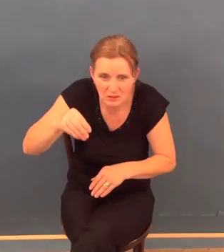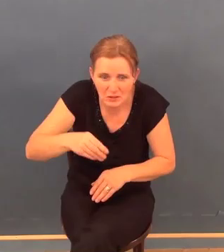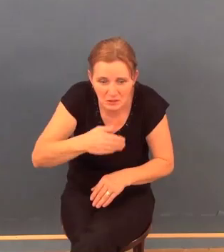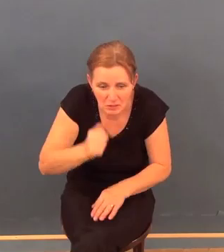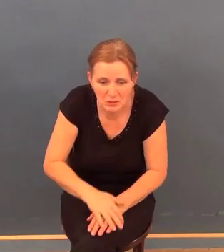Nie ma.